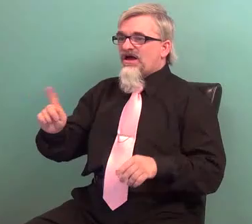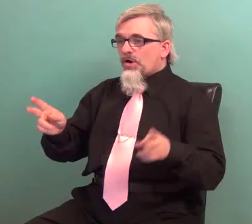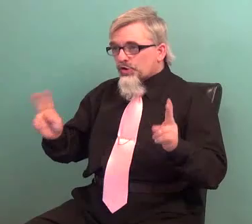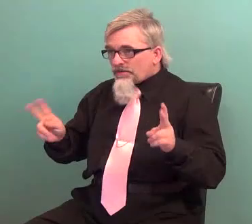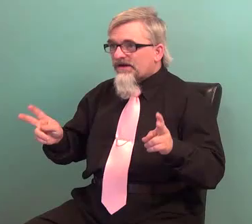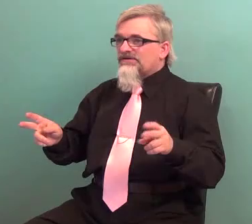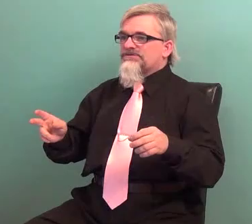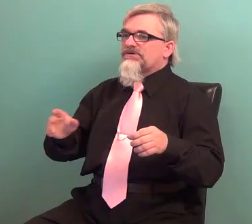Normalnie...